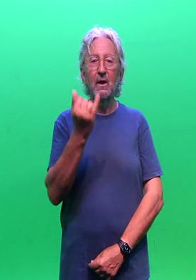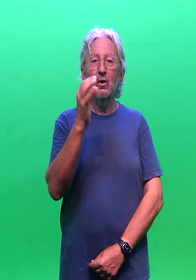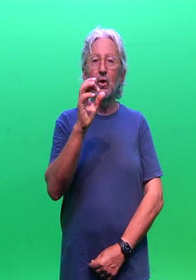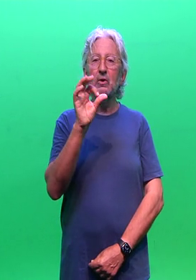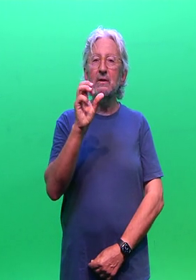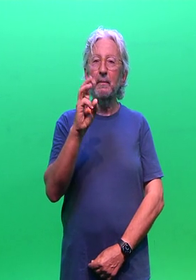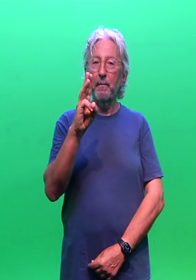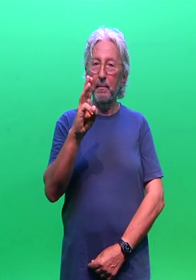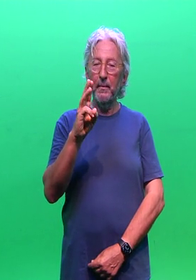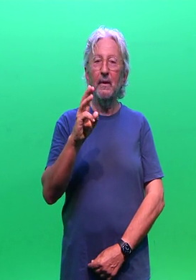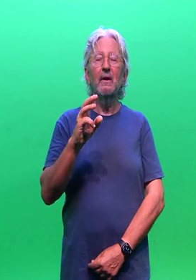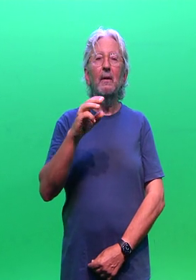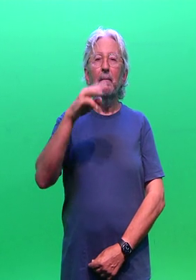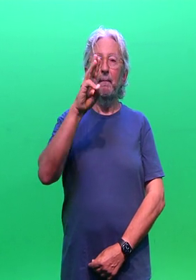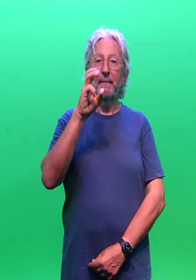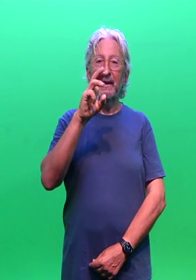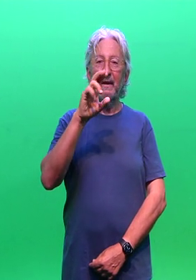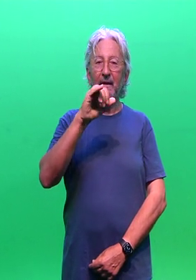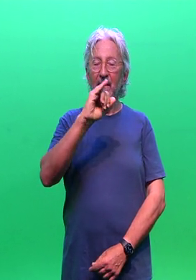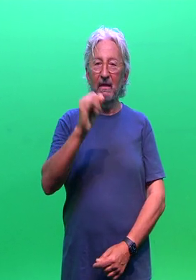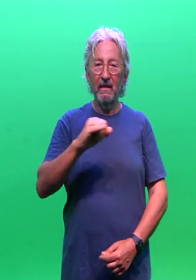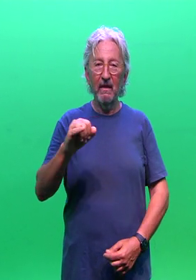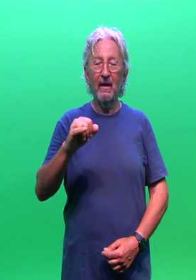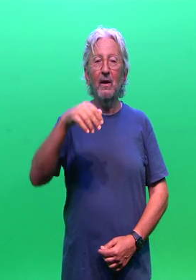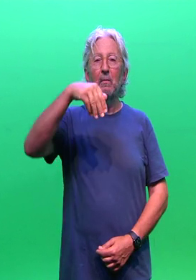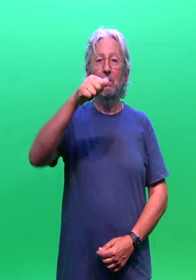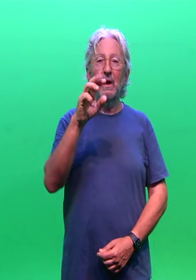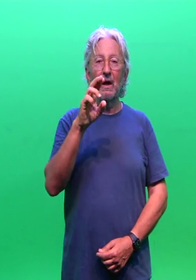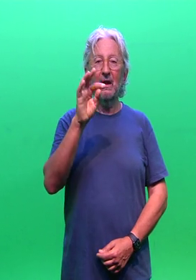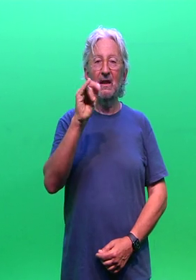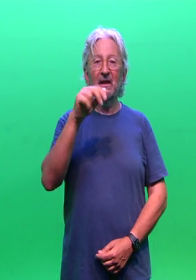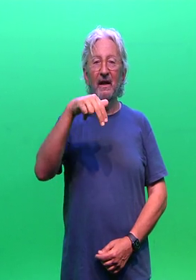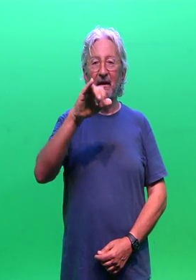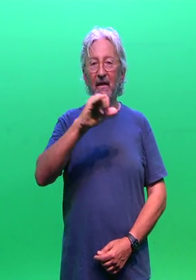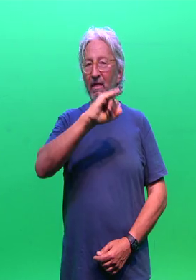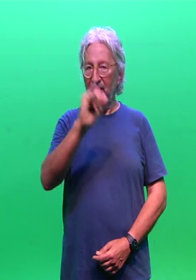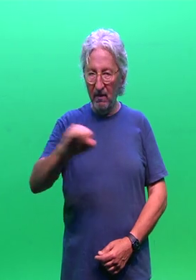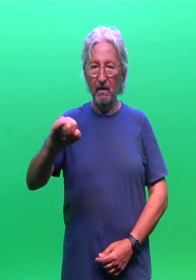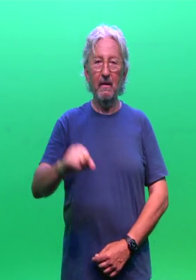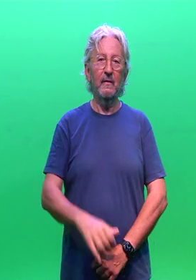Josep Pérez Martínez.